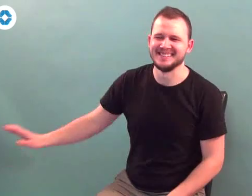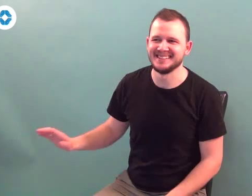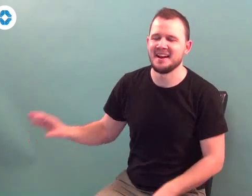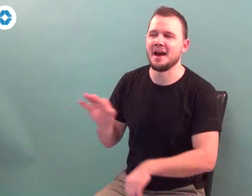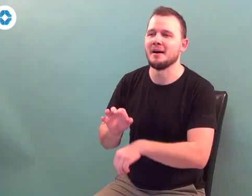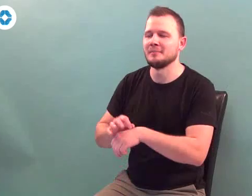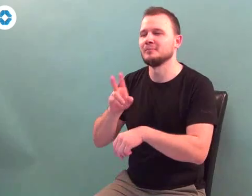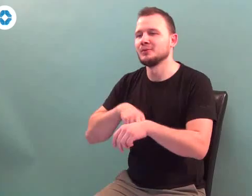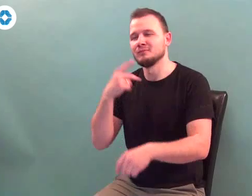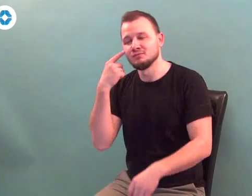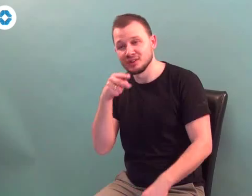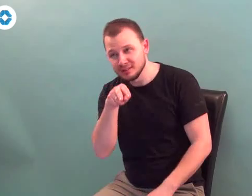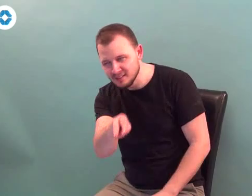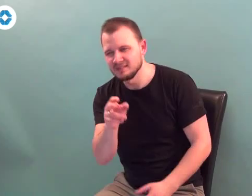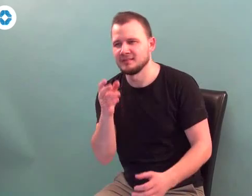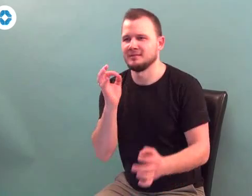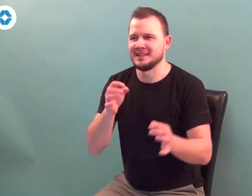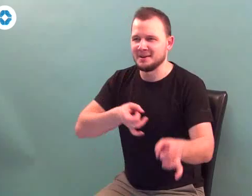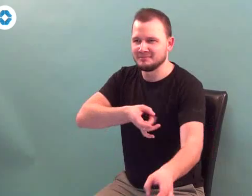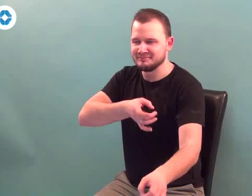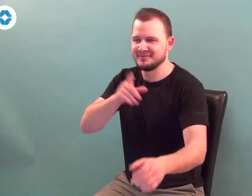Policjant zauważa ich i od razu biegnie, znika za rogiem.